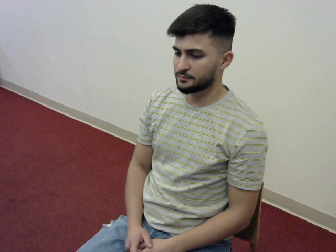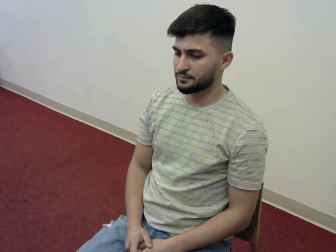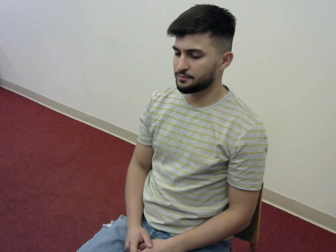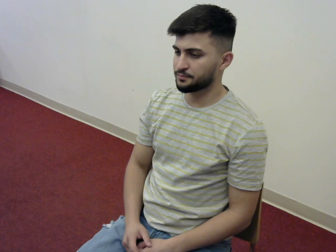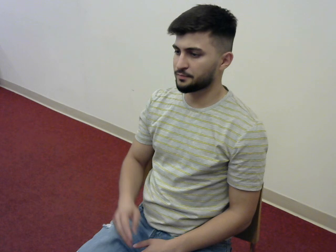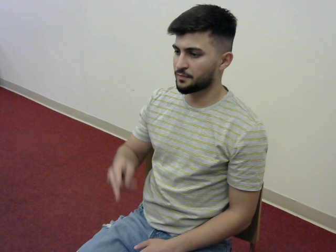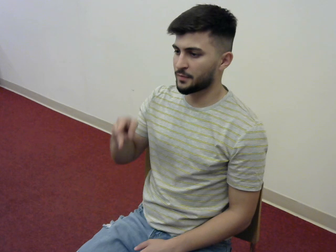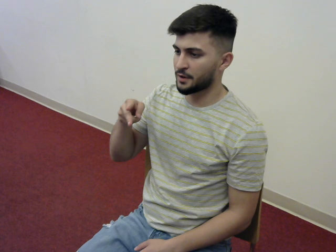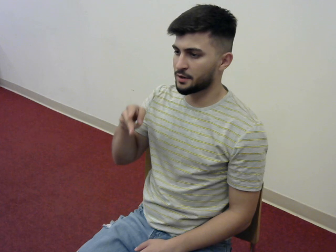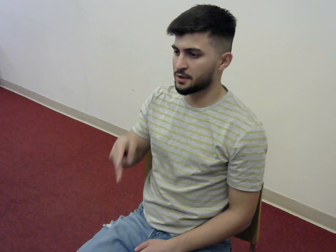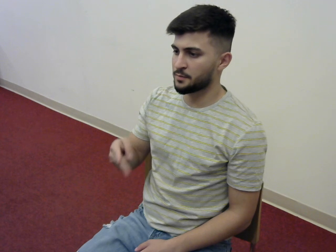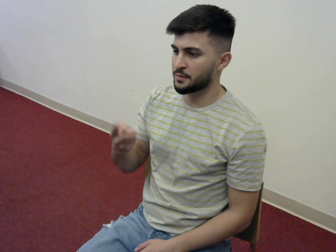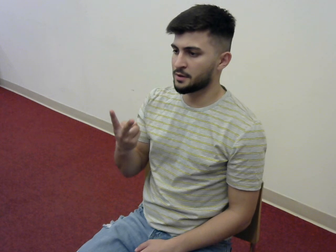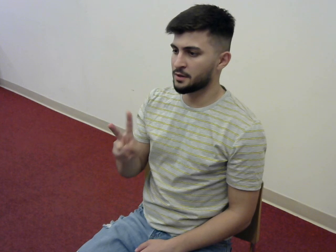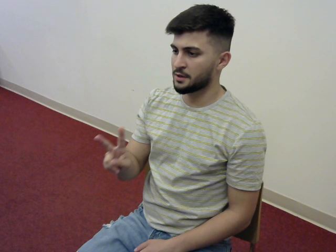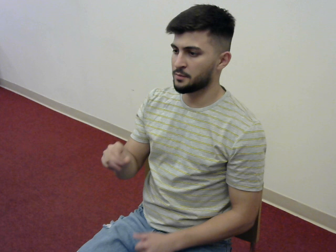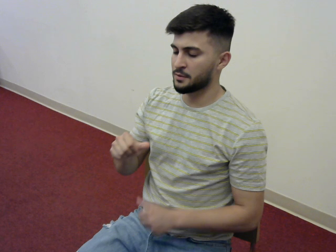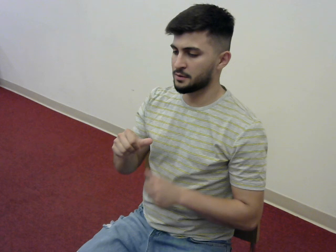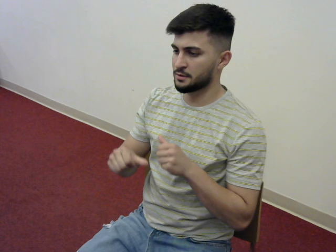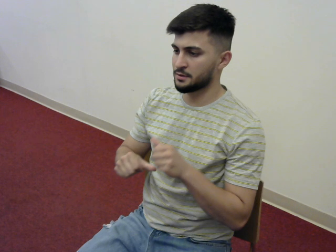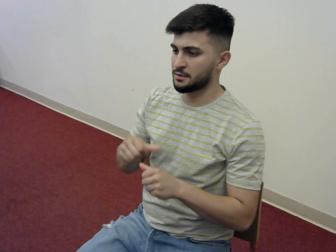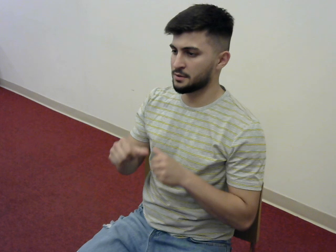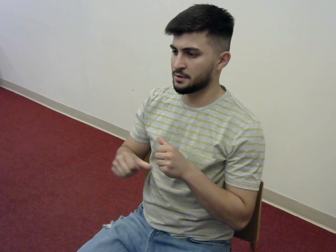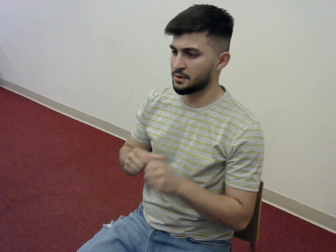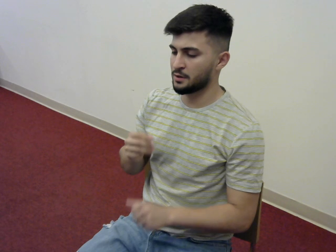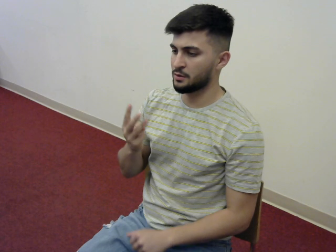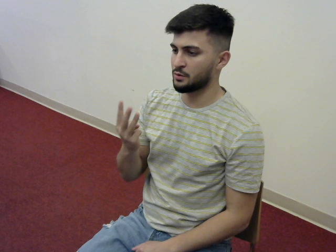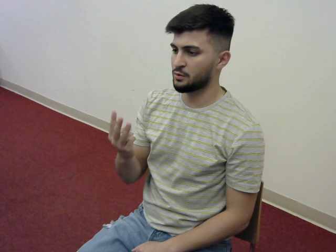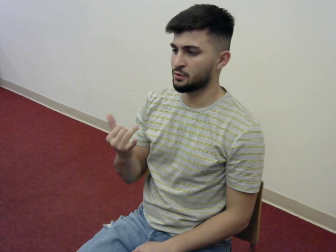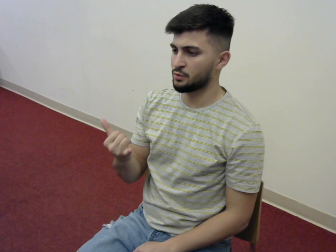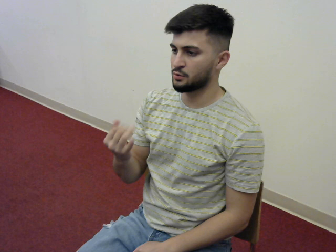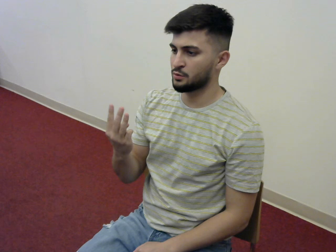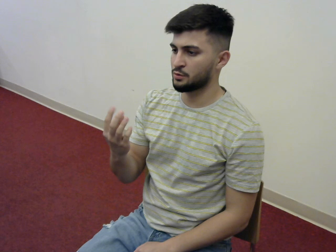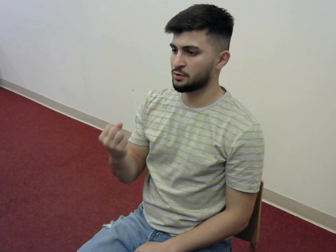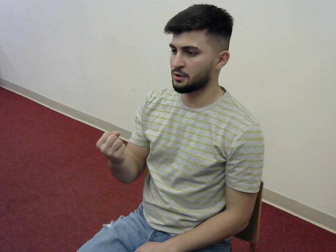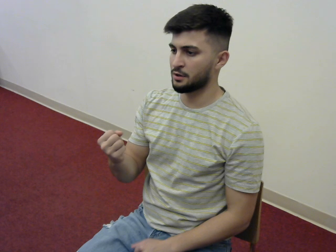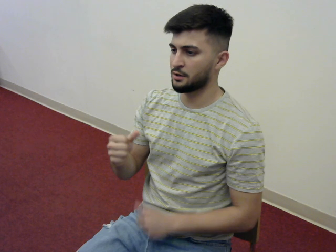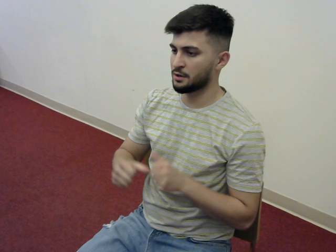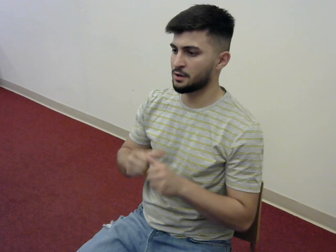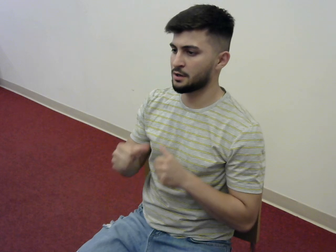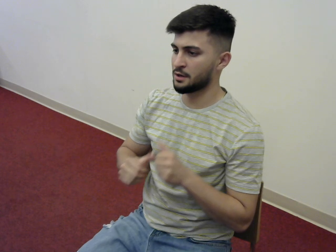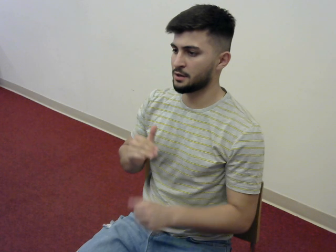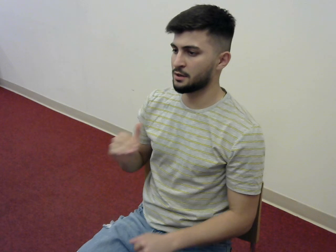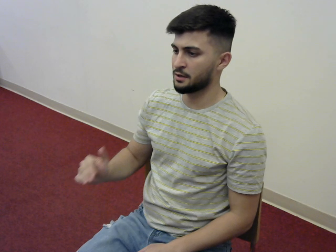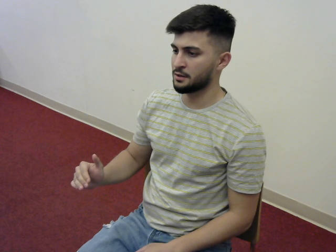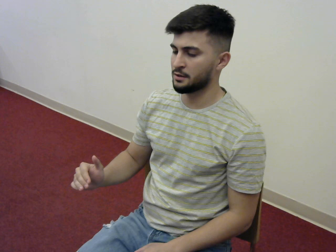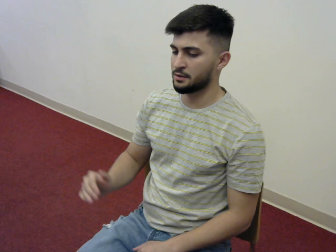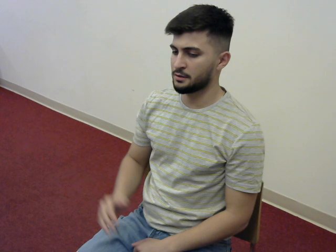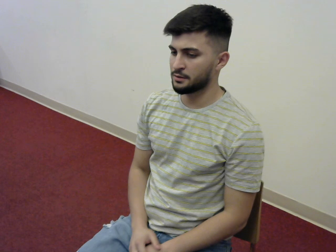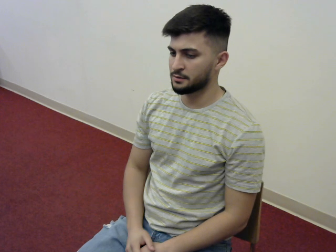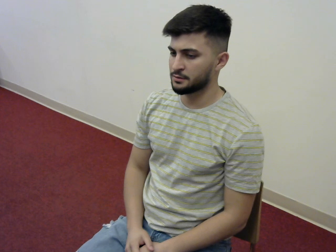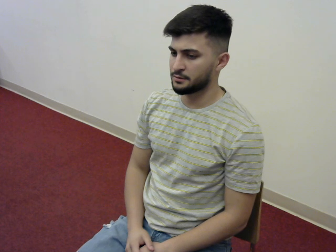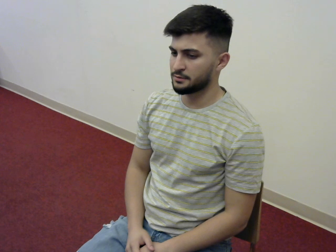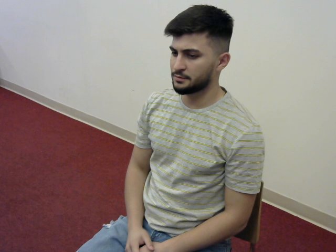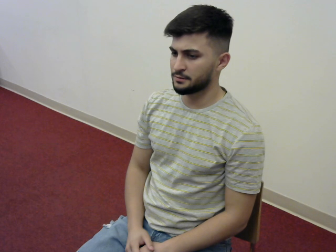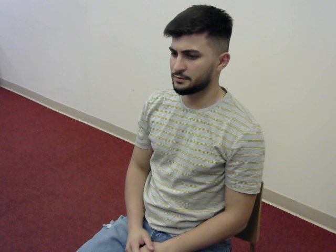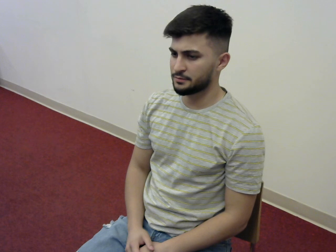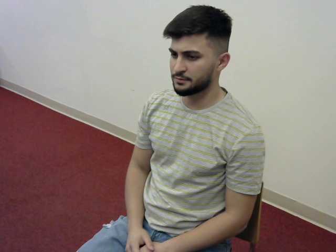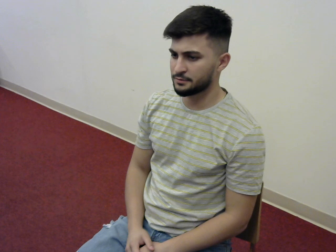2022-ci il Şuşa ilidir